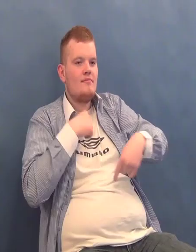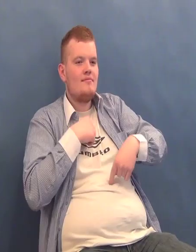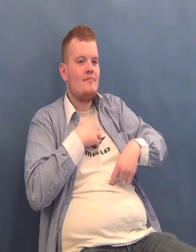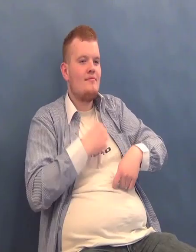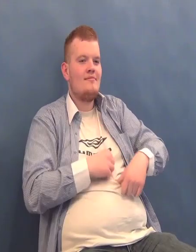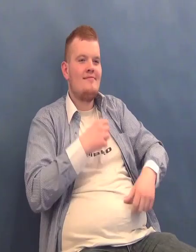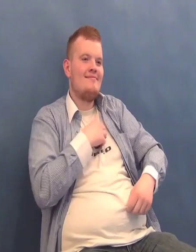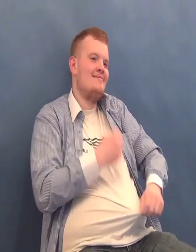Nie poczuł.